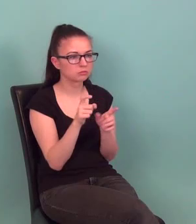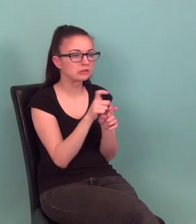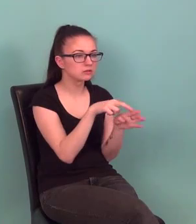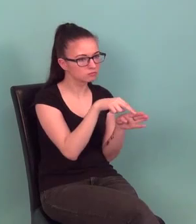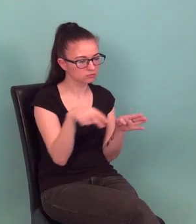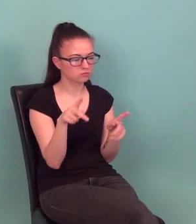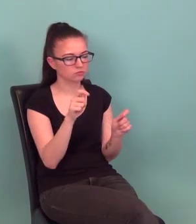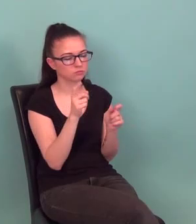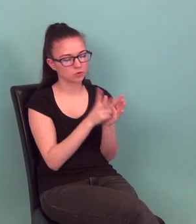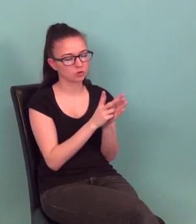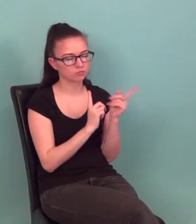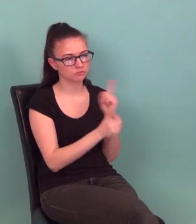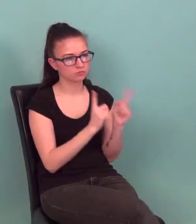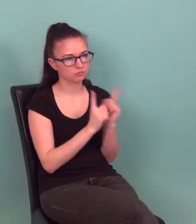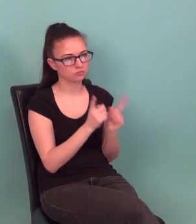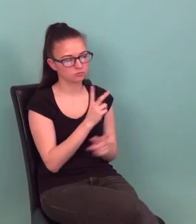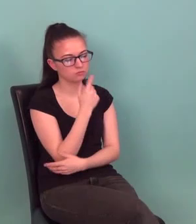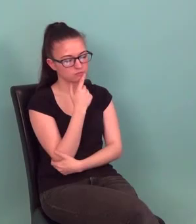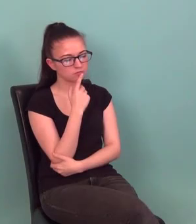Nie wolno stać blisko, trzeba się oddalić, bo pociągi jeżdżą w obu kierunkach.